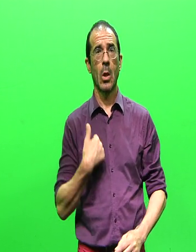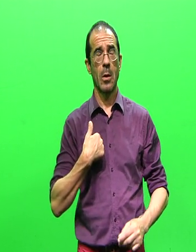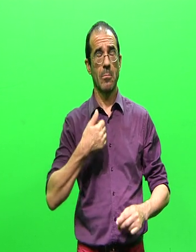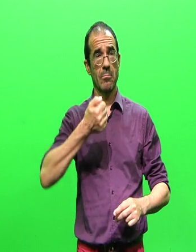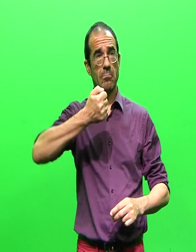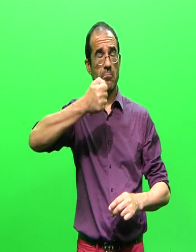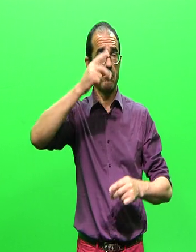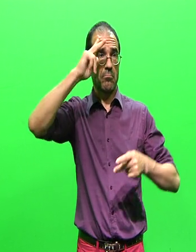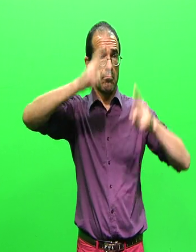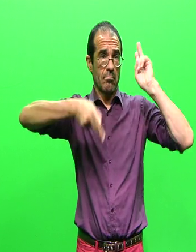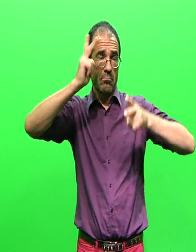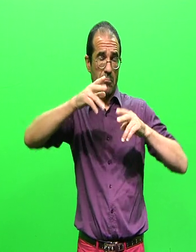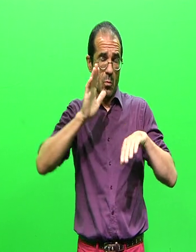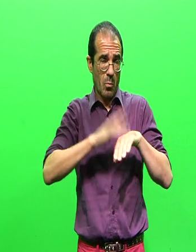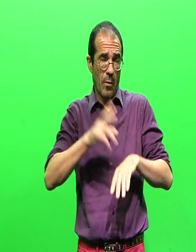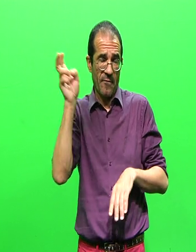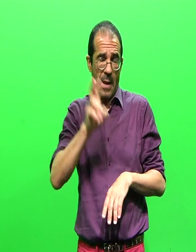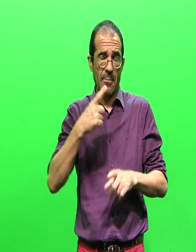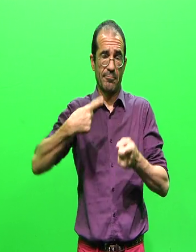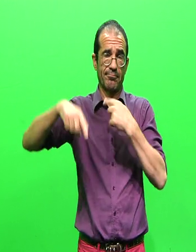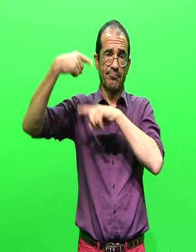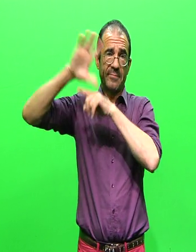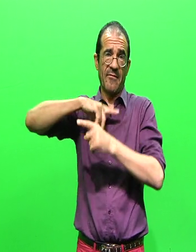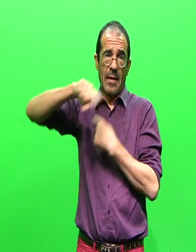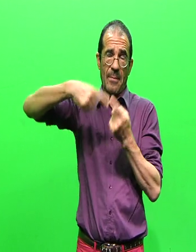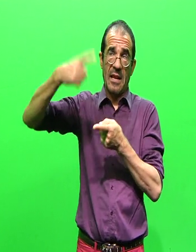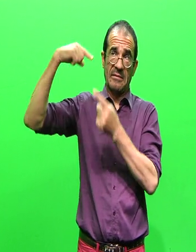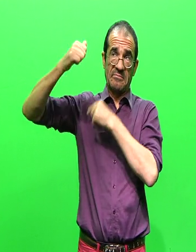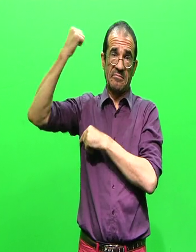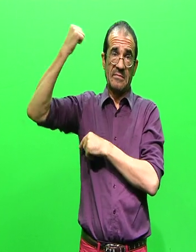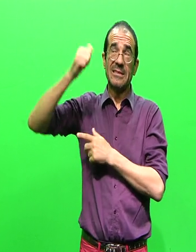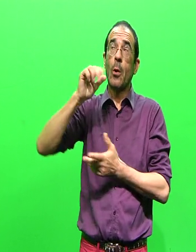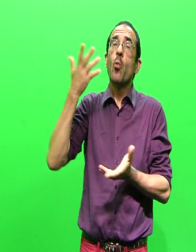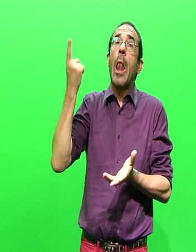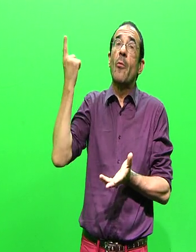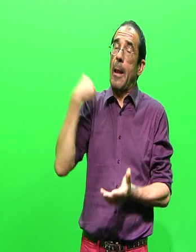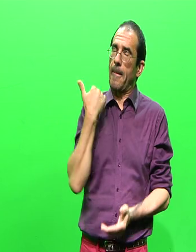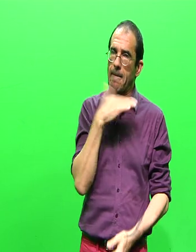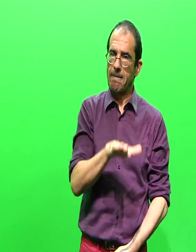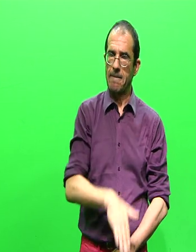Em cauen molt els cabells perquè ve de família, però no sé de qui.